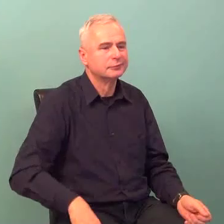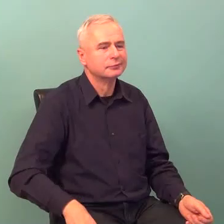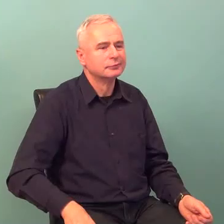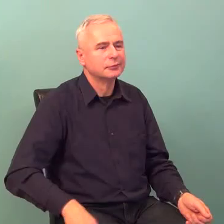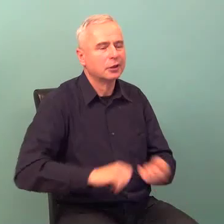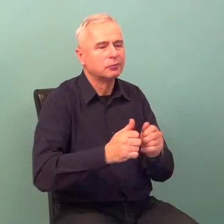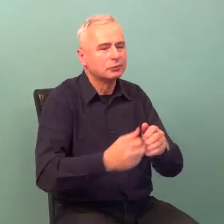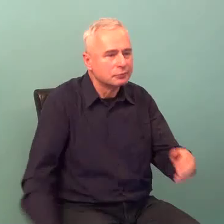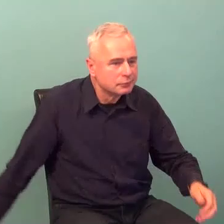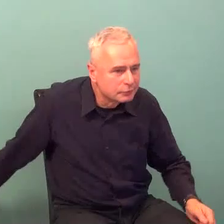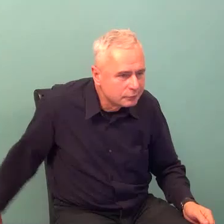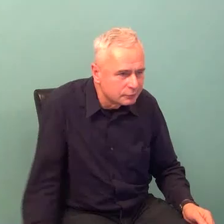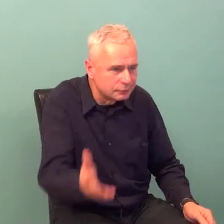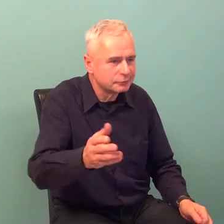Albo bowling.